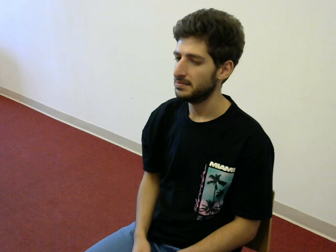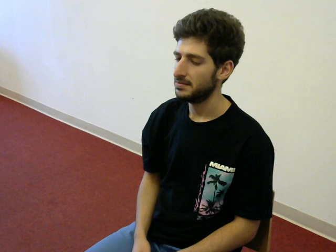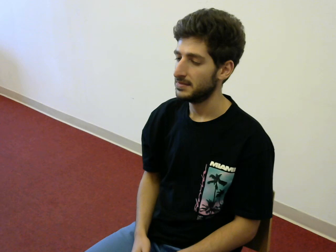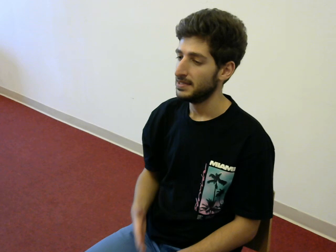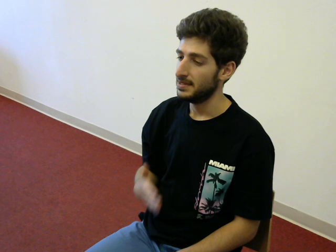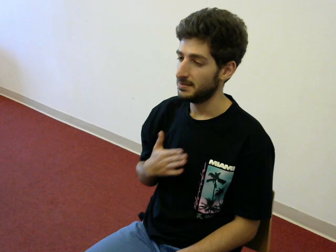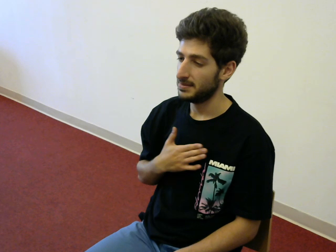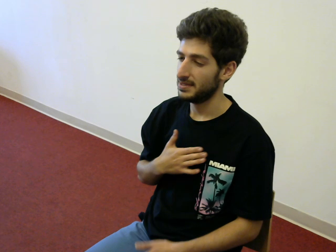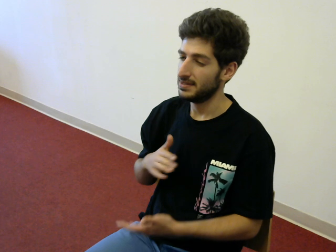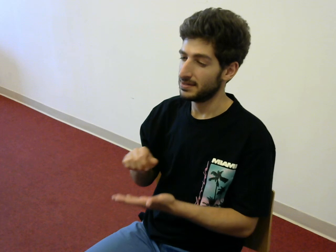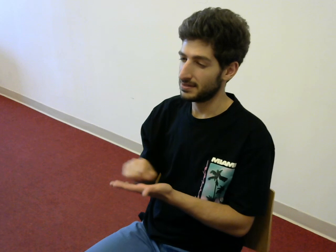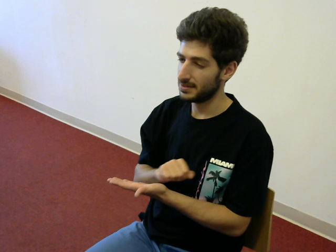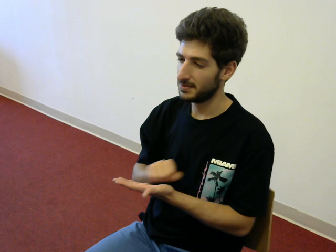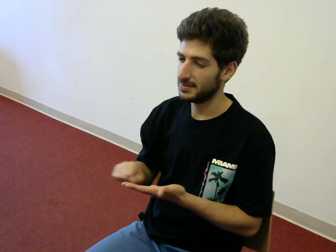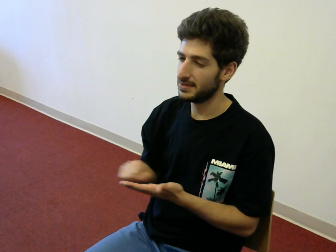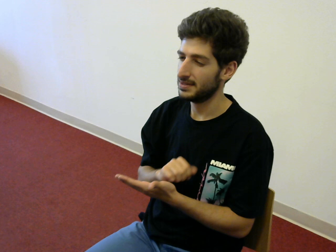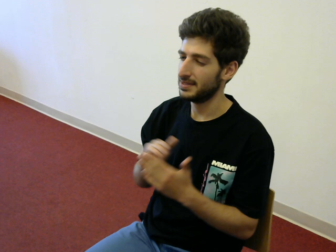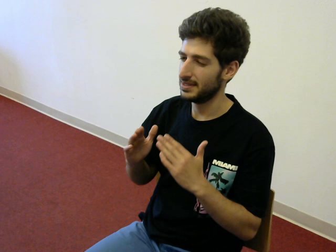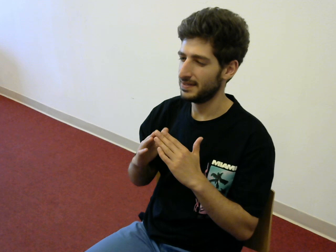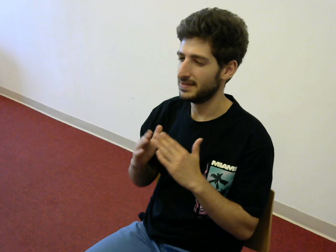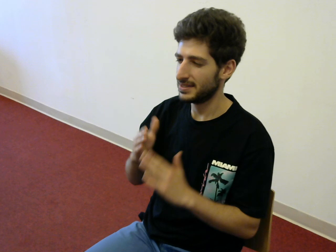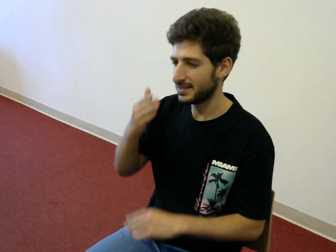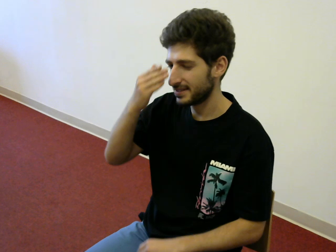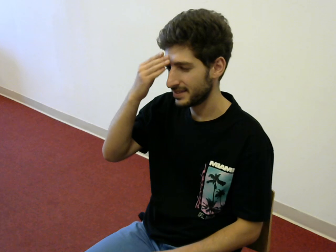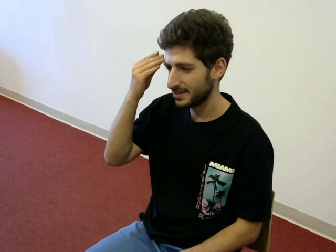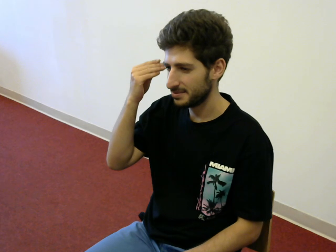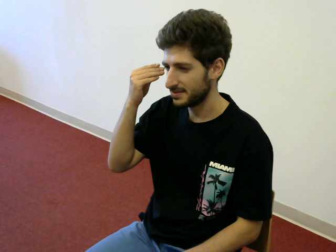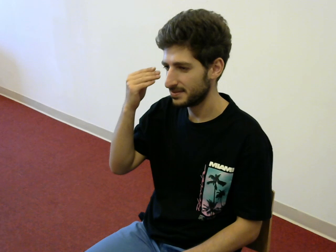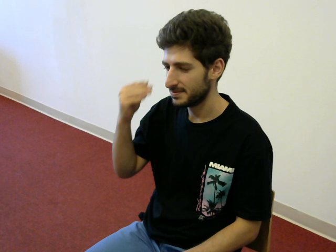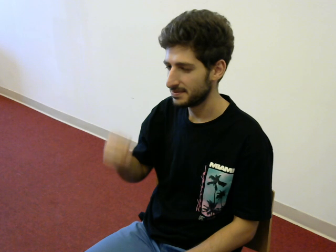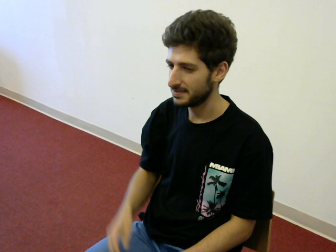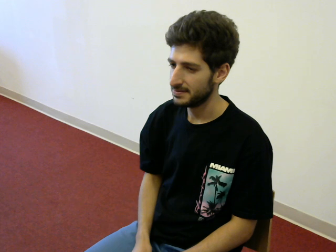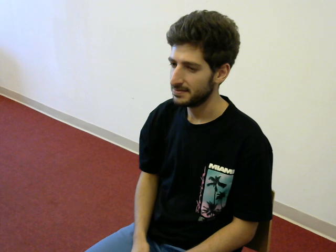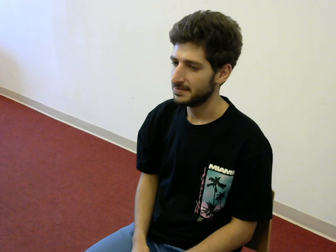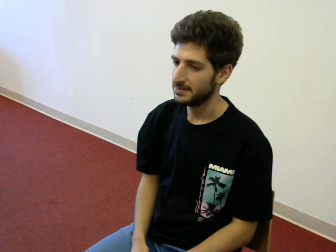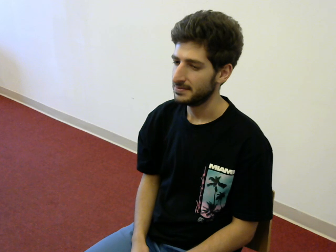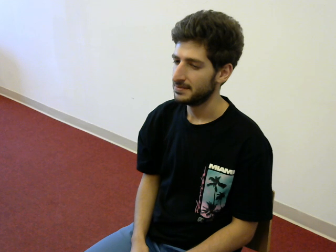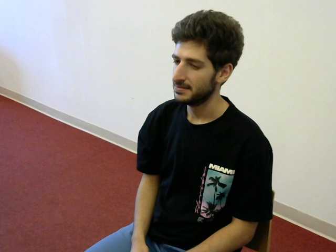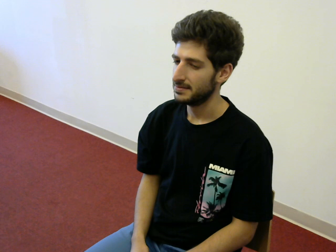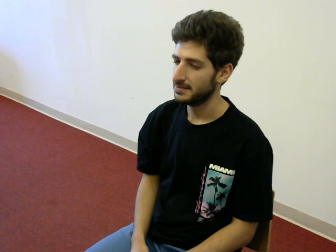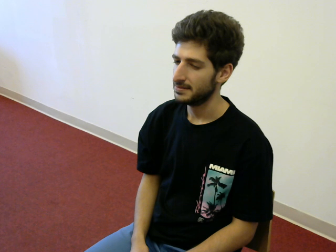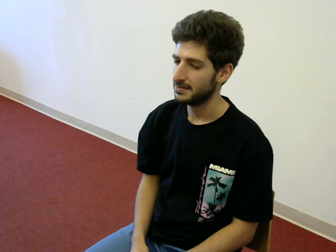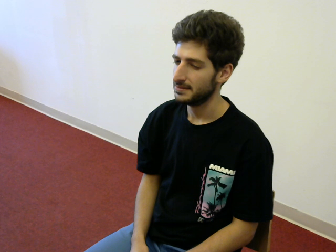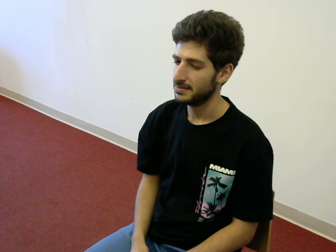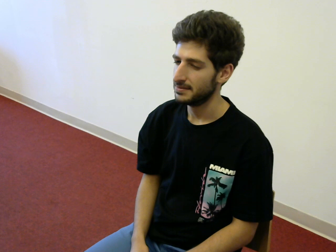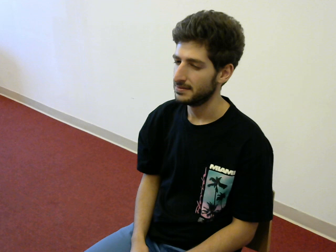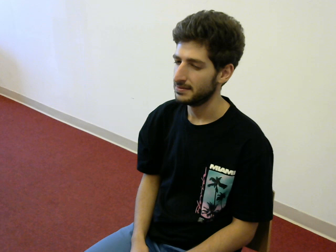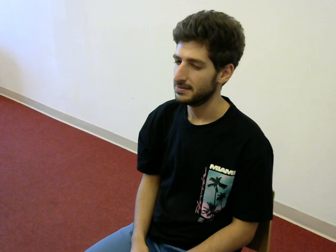Mən sənədlərimi evdə unutmuşam